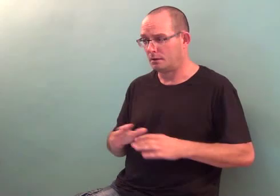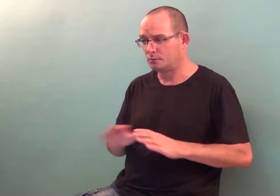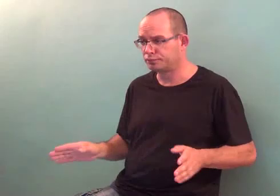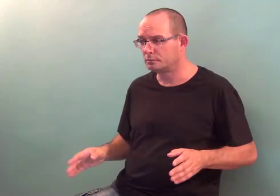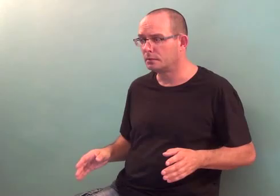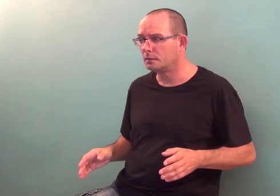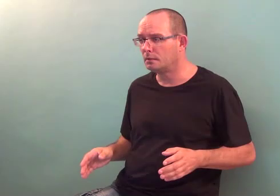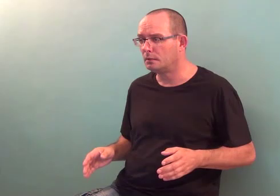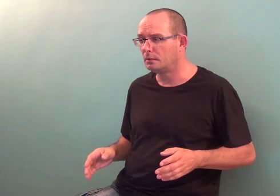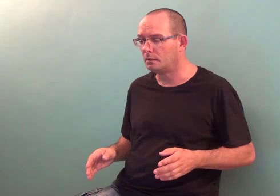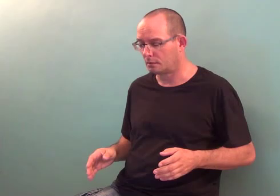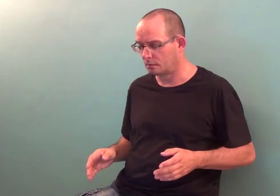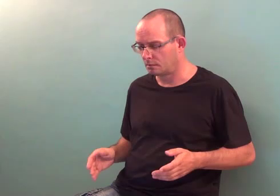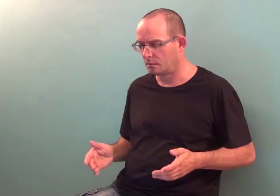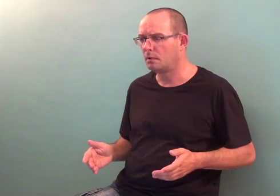Nie?